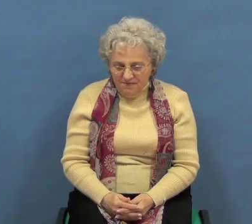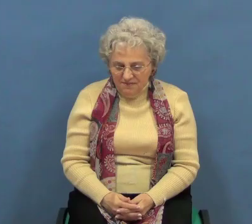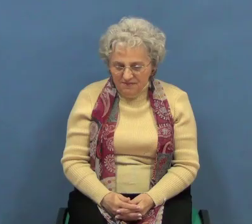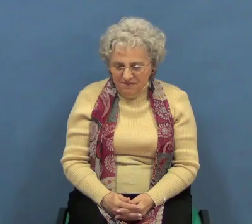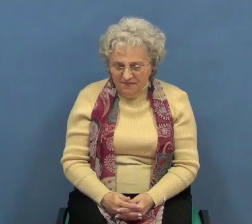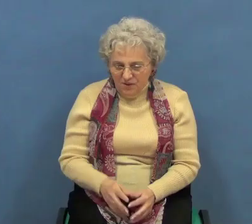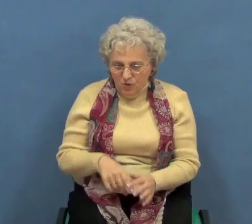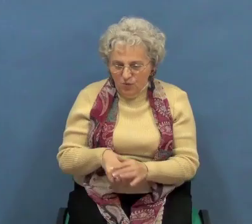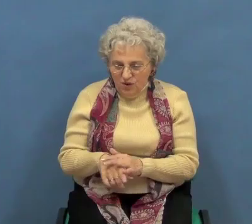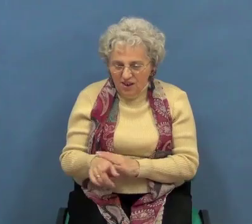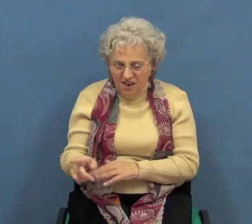Ucieka.